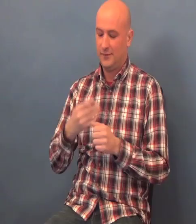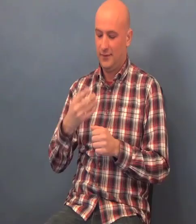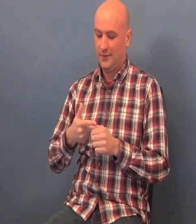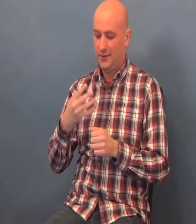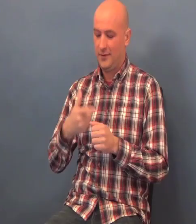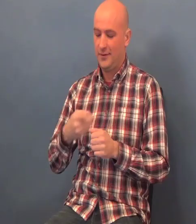Dwudziesty czwarty, dwudziesty czwarty.